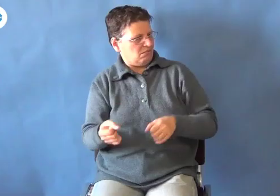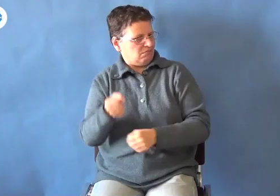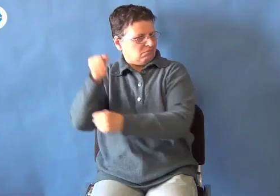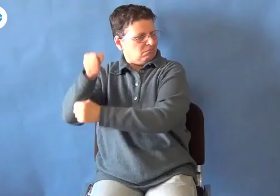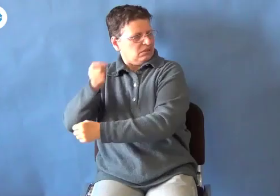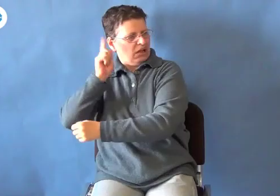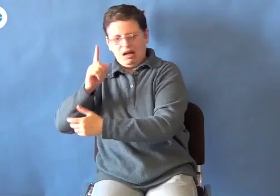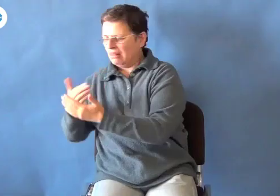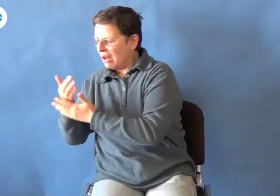A tu postawiono zakaz.